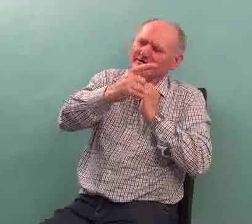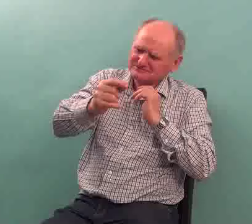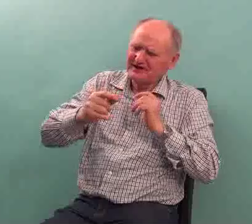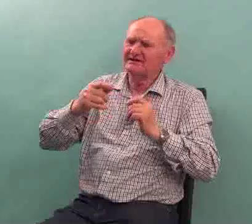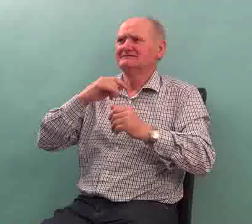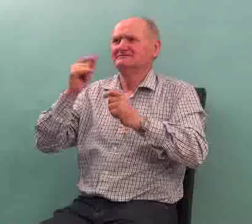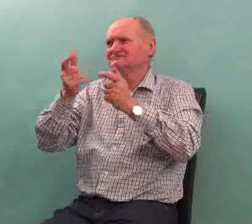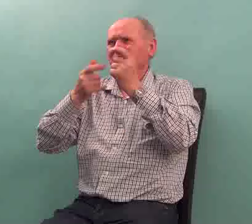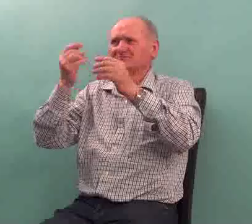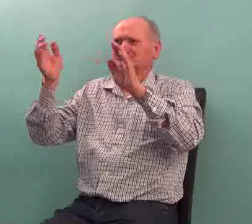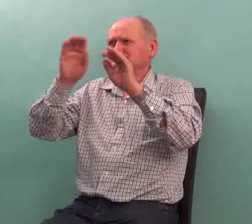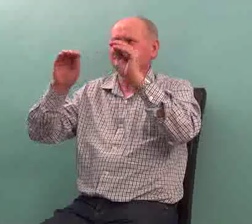On naprawia okna.